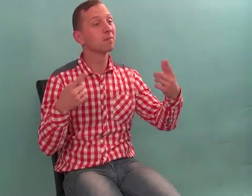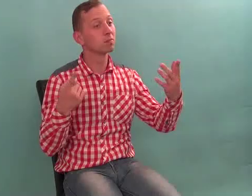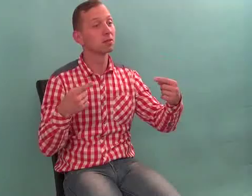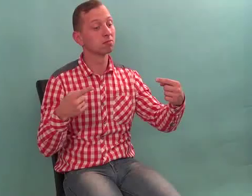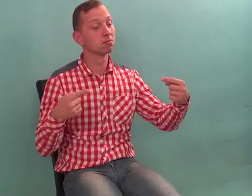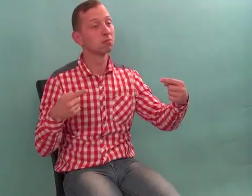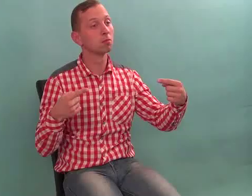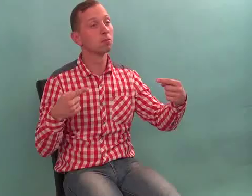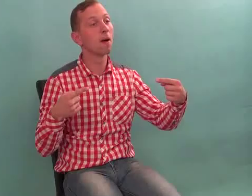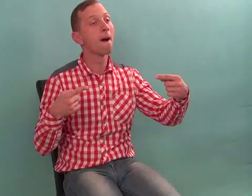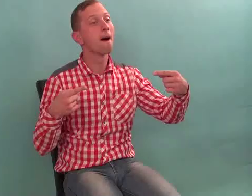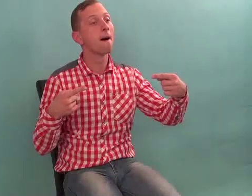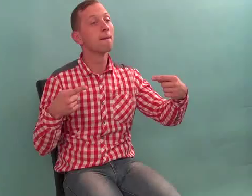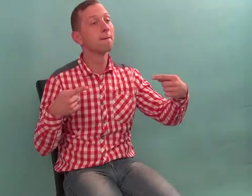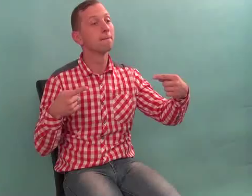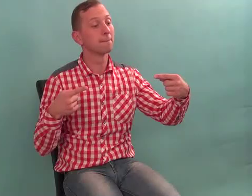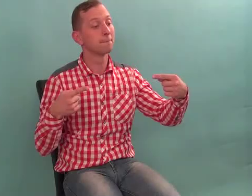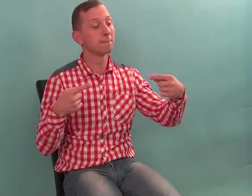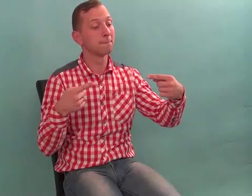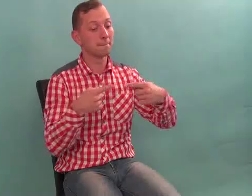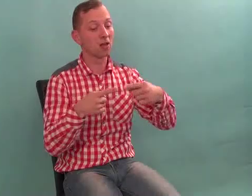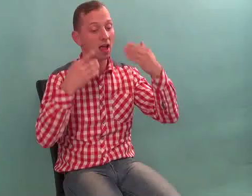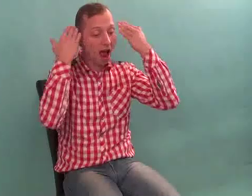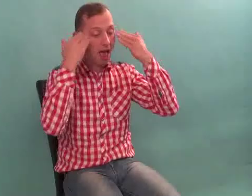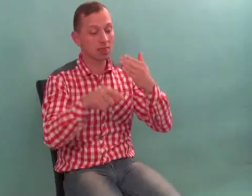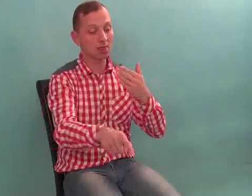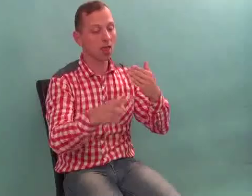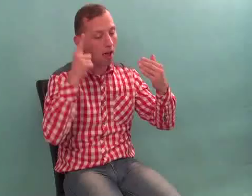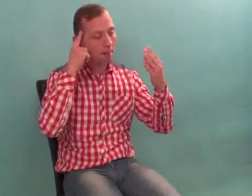Miękki kask pasuje do rowerzystów.